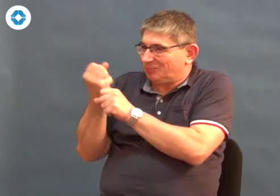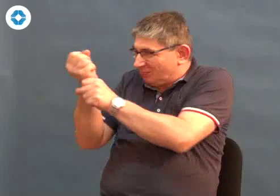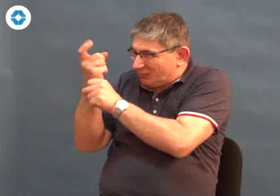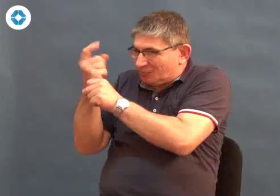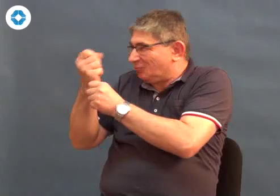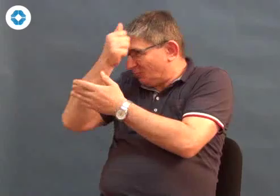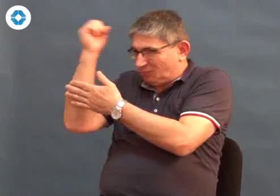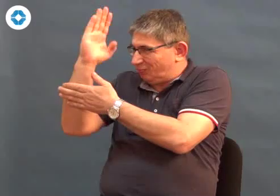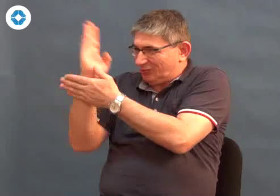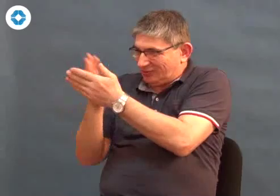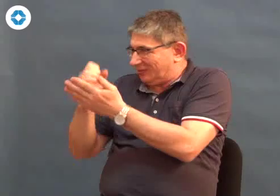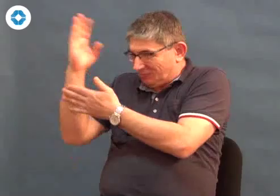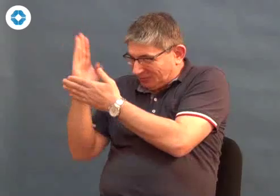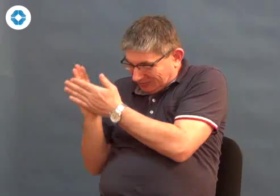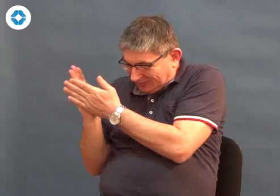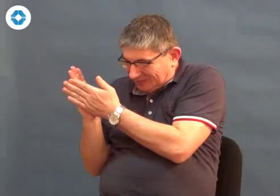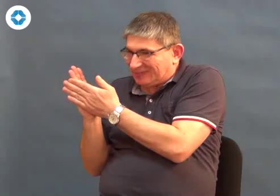Szyby pękają.